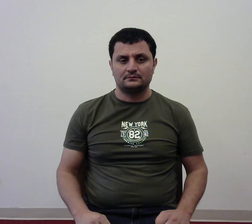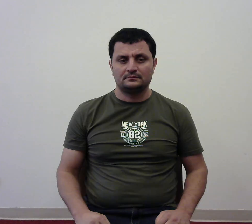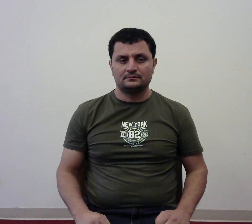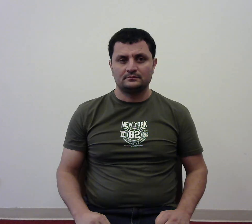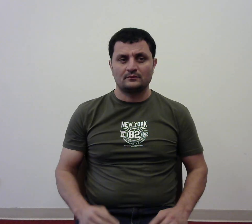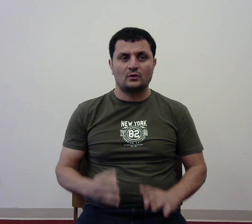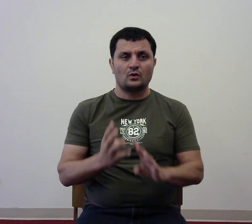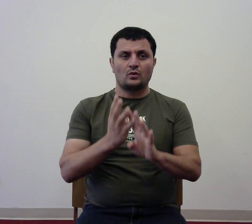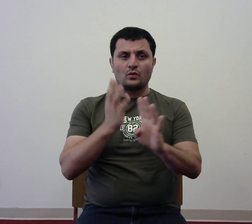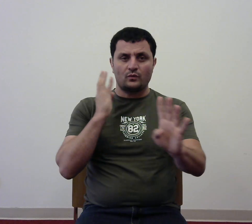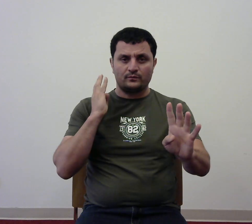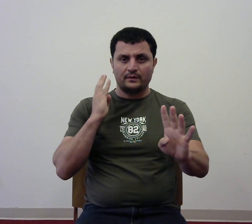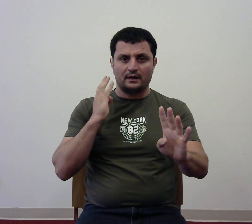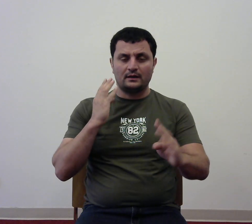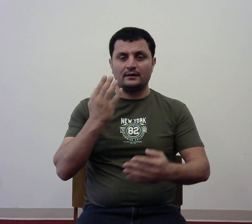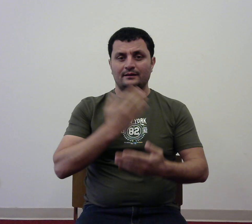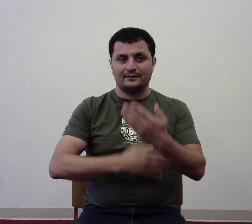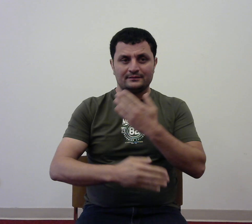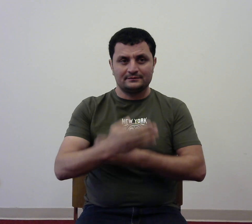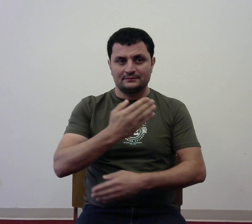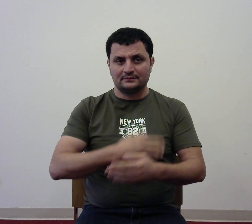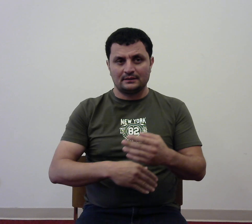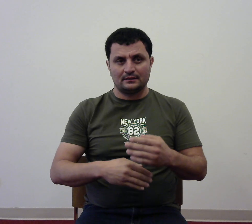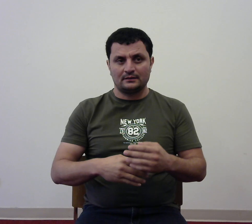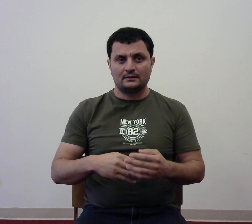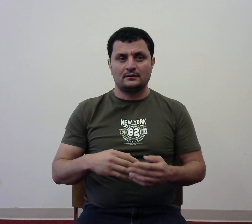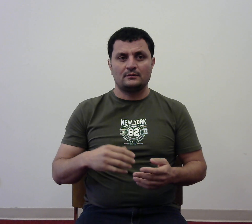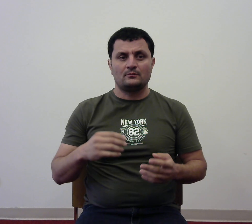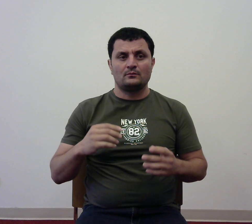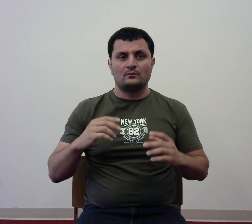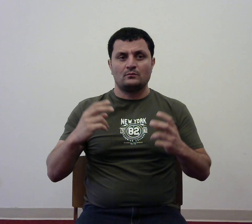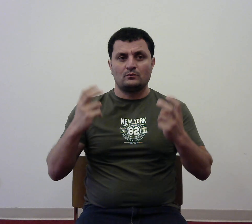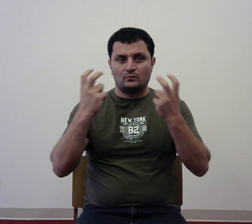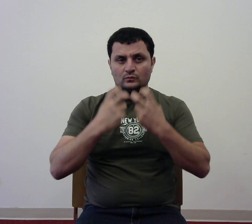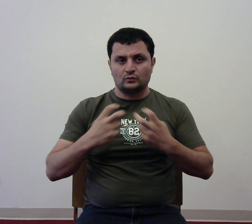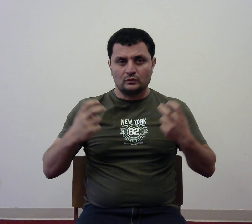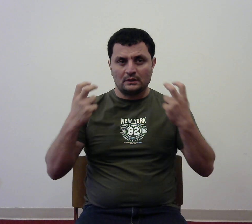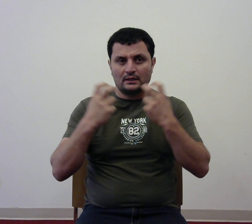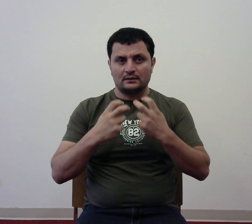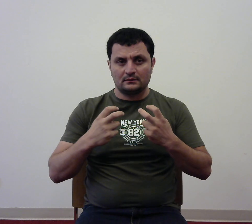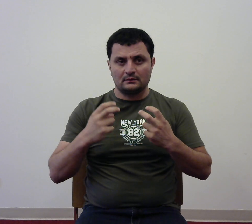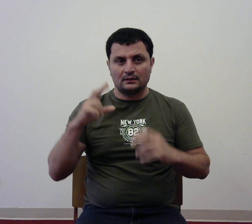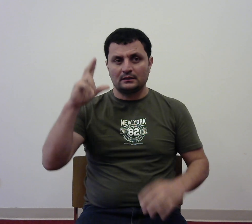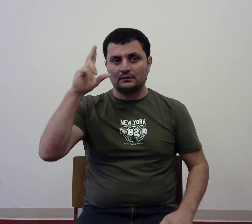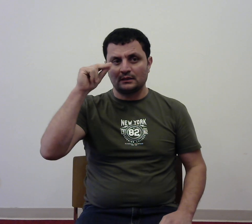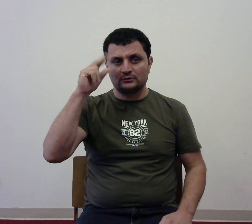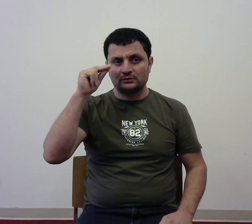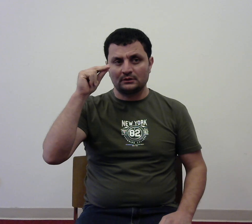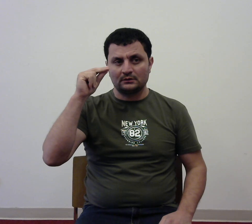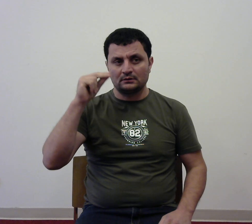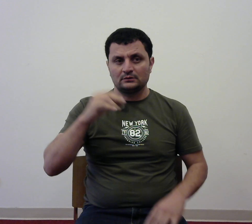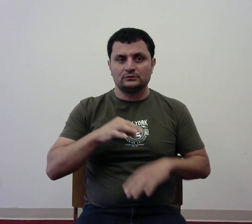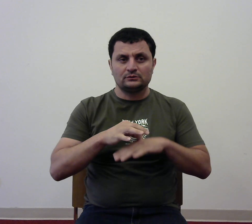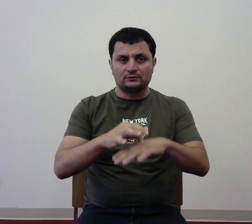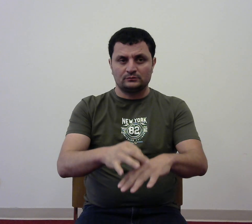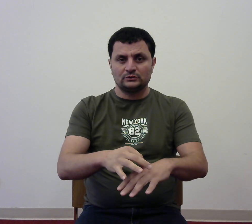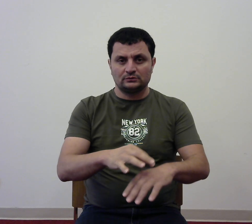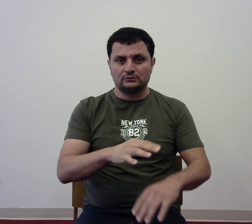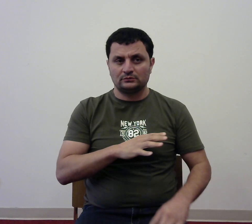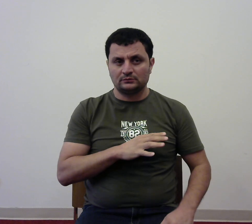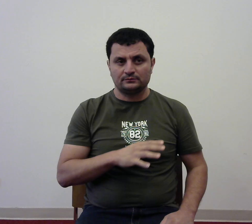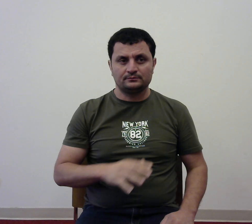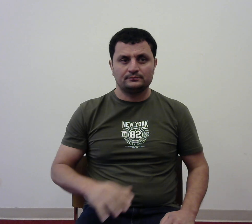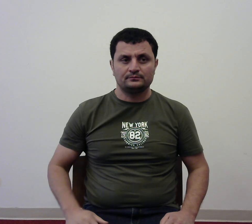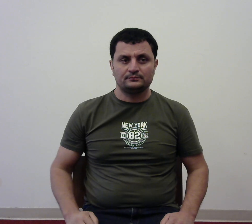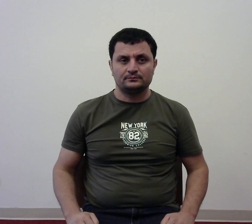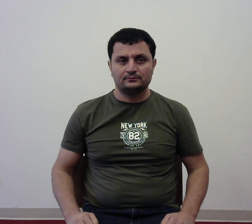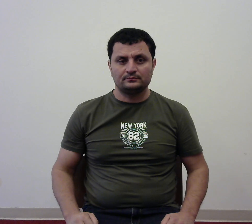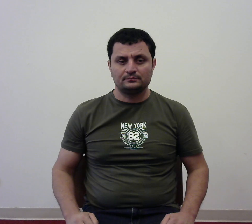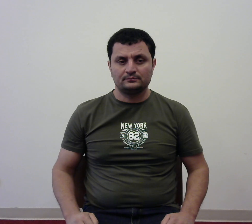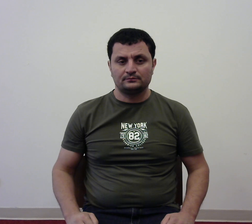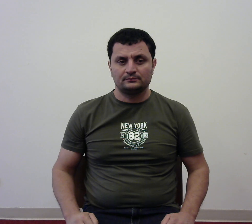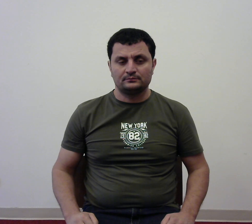Növbəti əlillik müayinəsi nə zaman keçiriləcək?